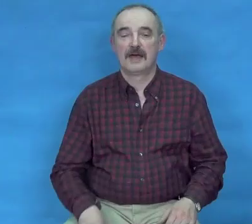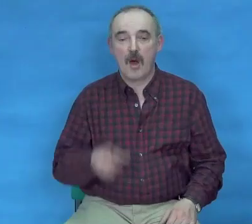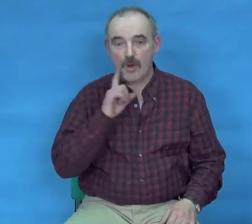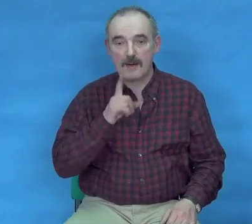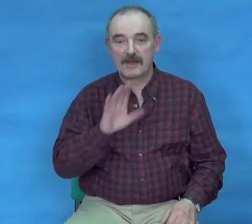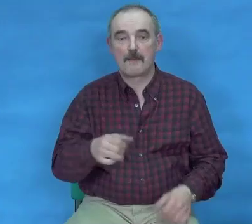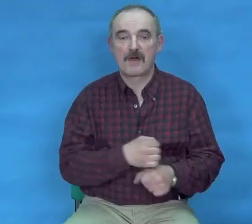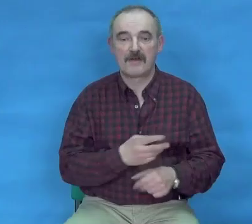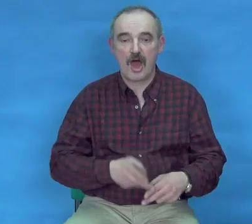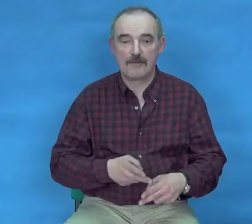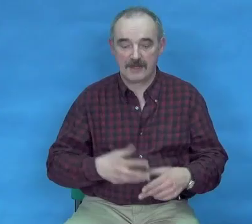Mężczyzna ma poważną chorobę.